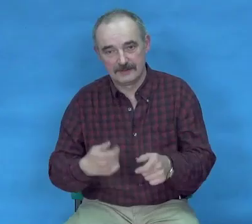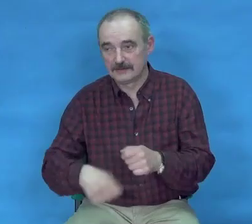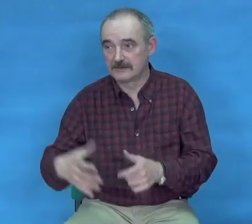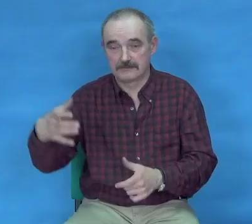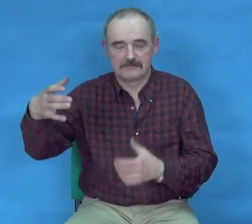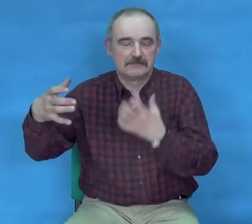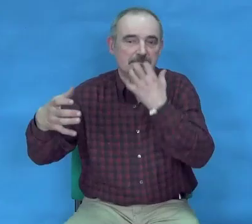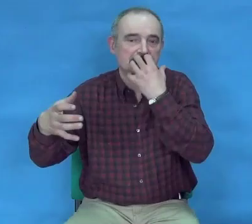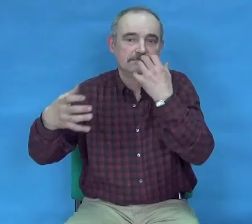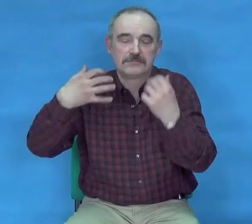Zapalali i rura z pieca była ciepła.